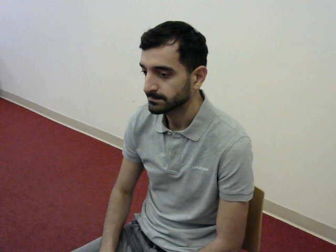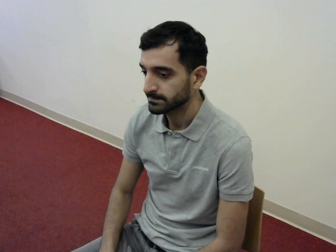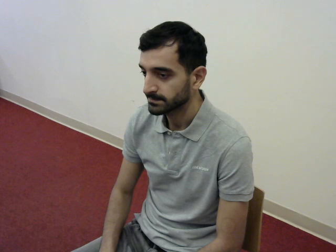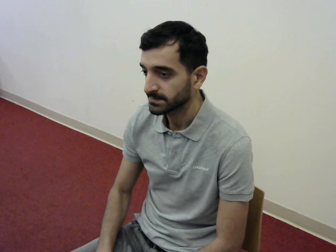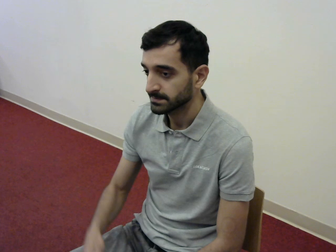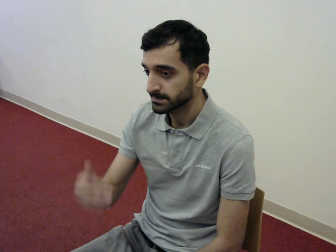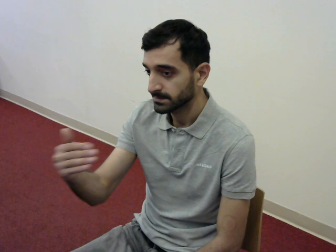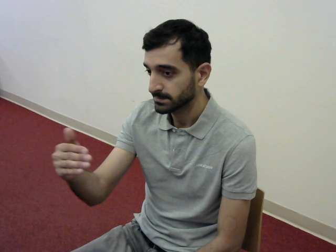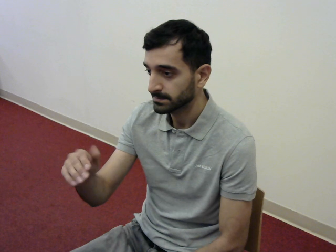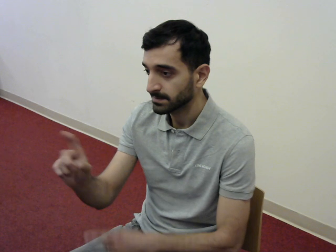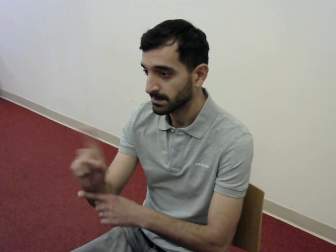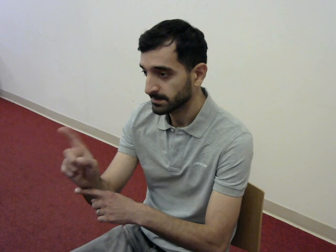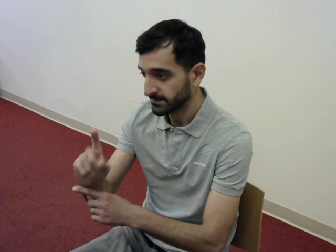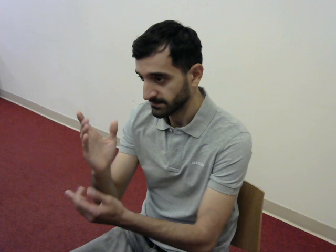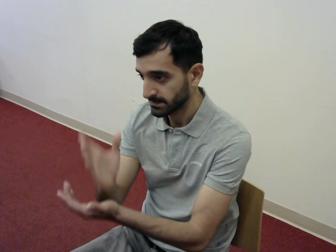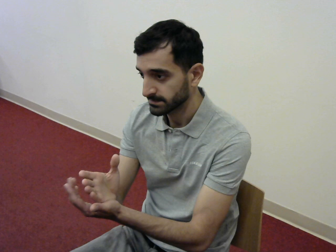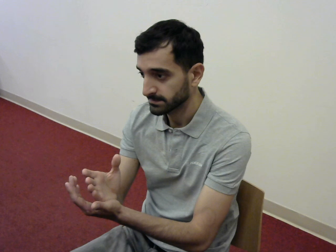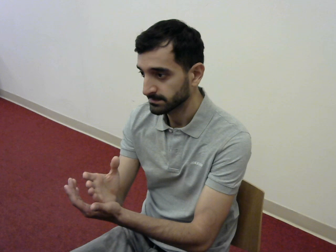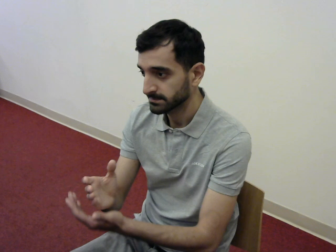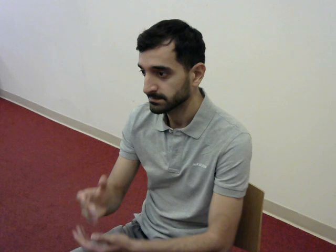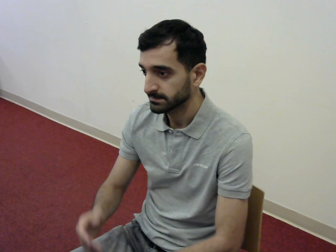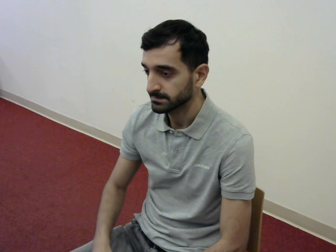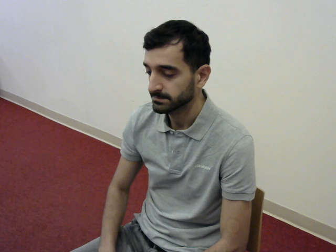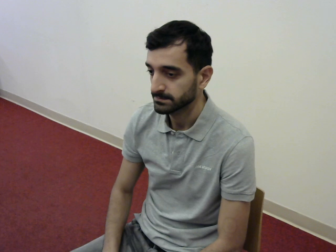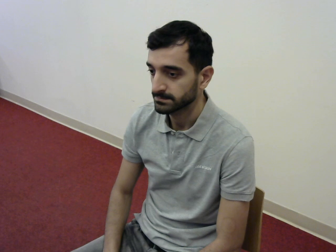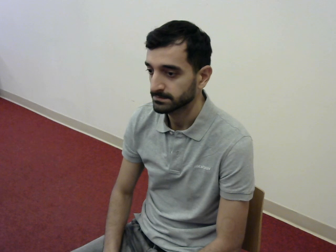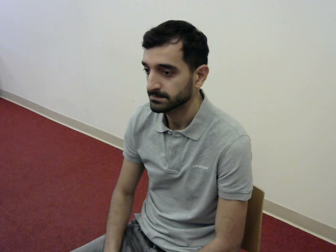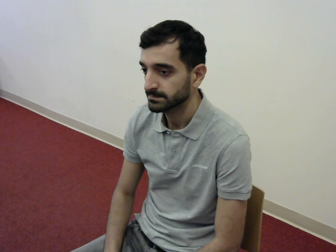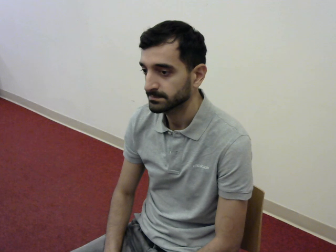Sizdə qələm varmı?